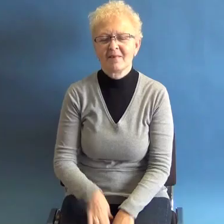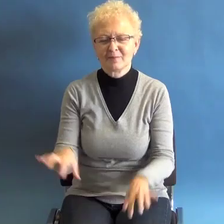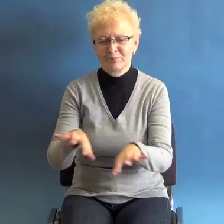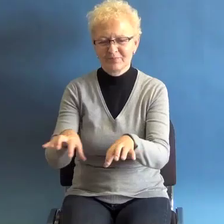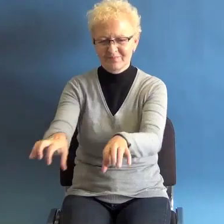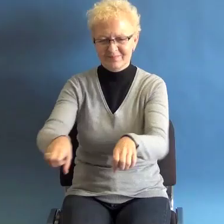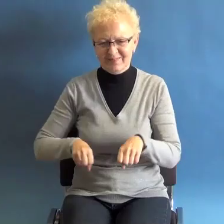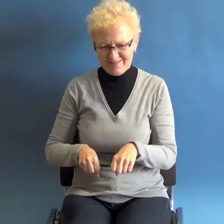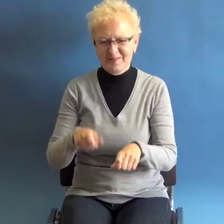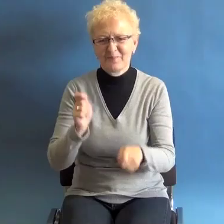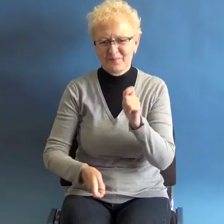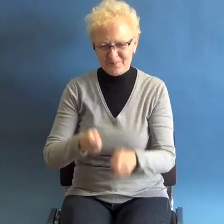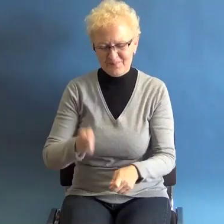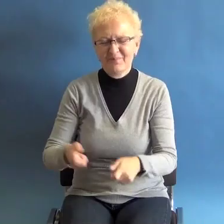Ukradł cymbałki.